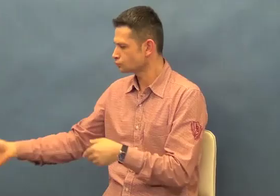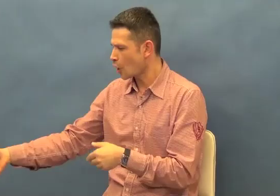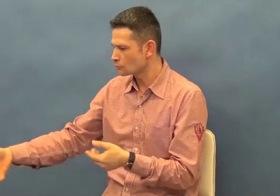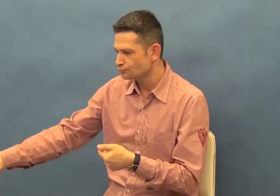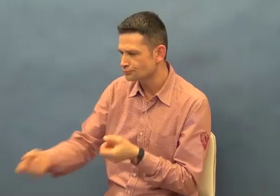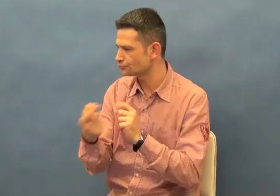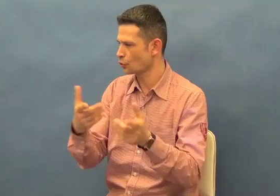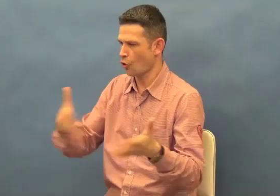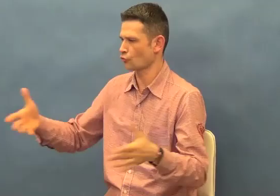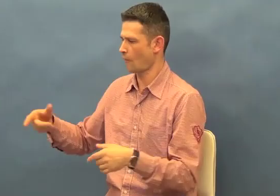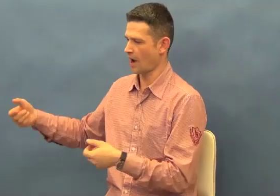Wystarczy posprzątać i gotowe.